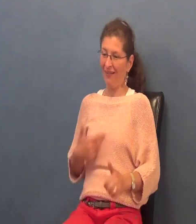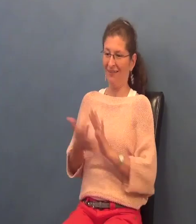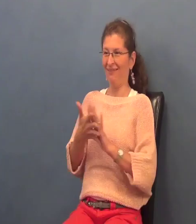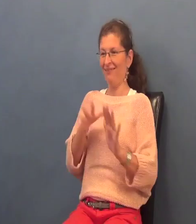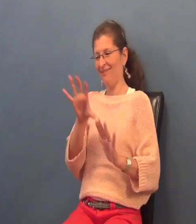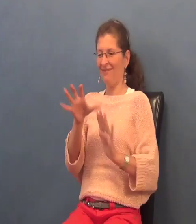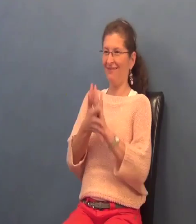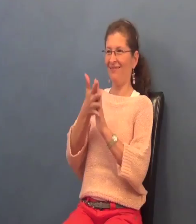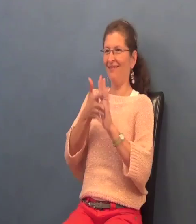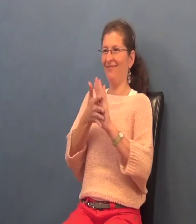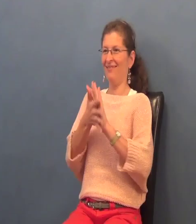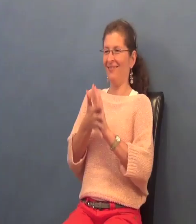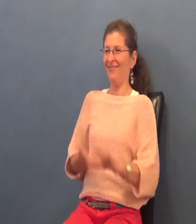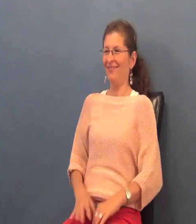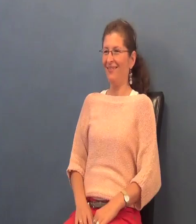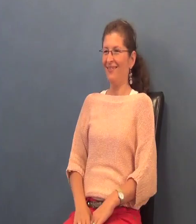Nie rusza się, ja oglądam i opowiadam.